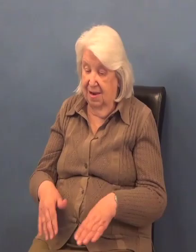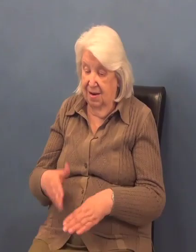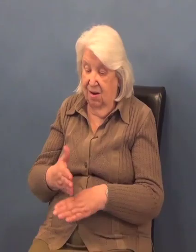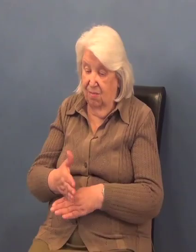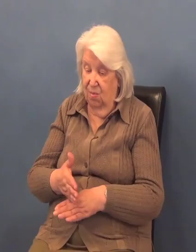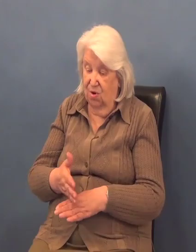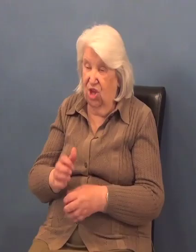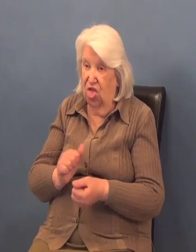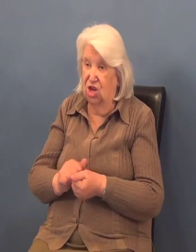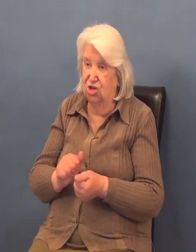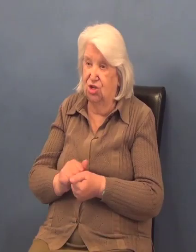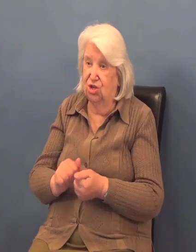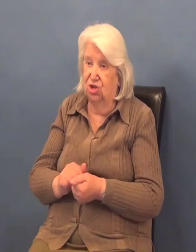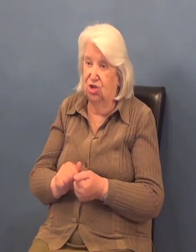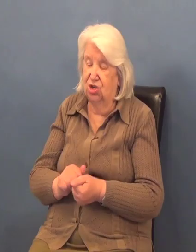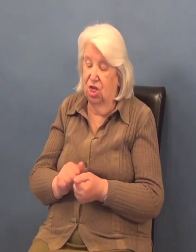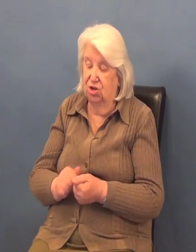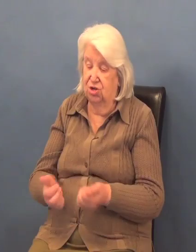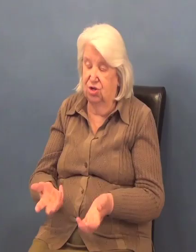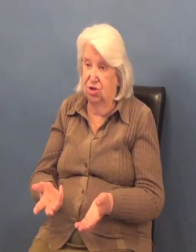Piłowanie ławki to jej niszczenie.